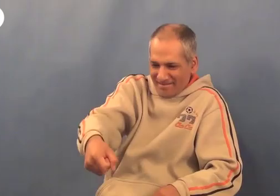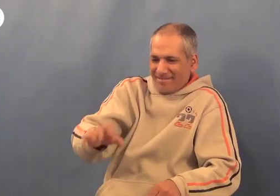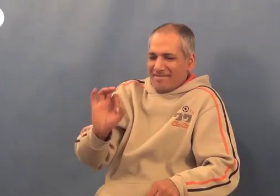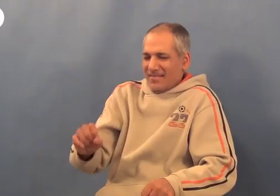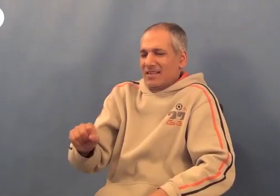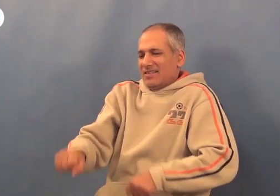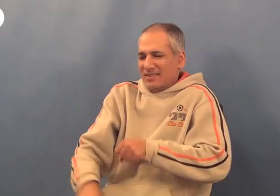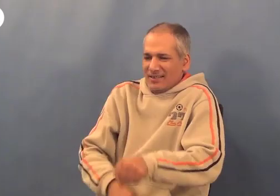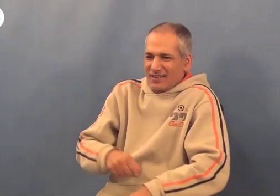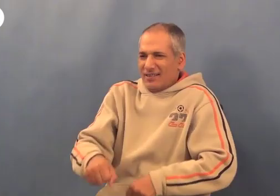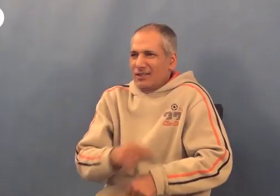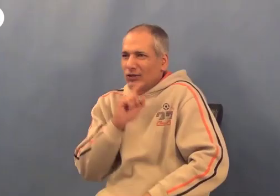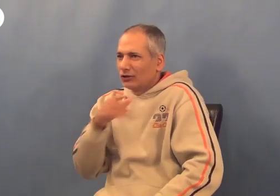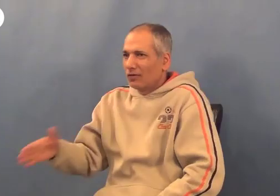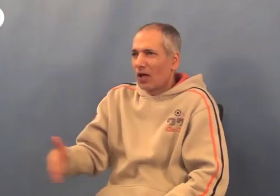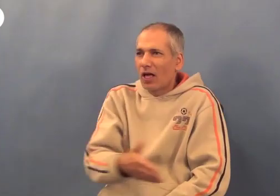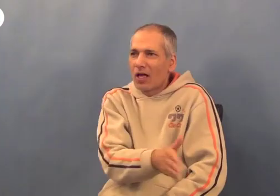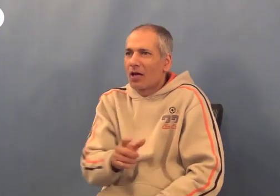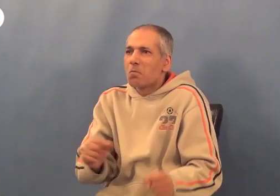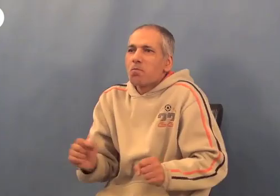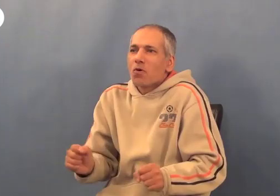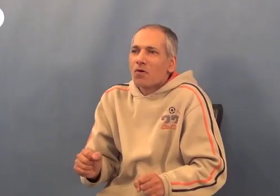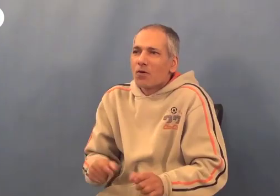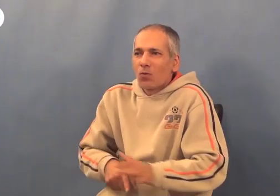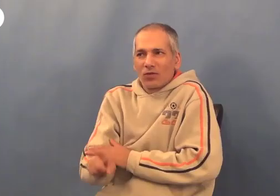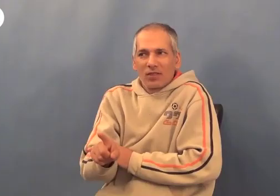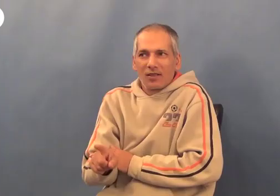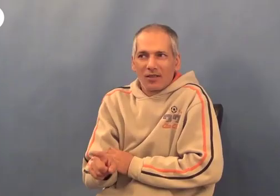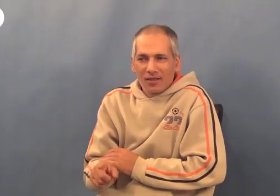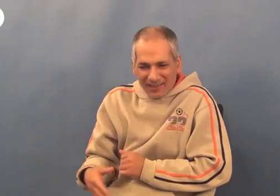Jedzie na rowerze, jedzie krzywo, bo boi się, ucieka i krzywo jedzie.